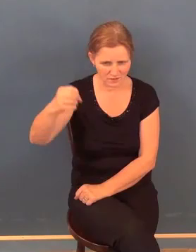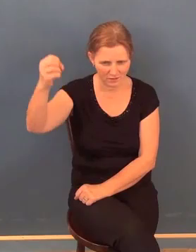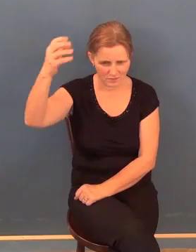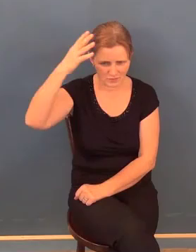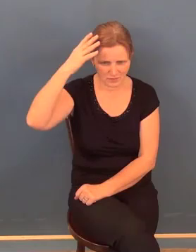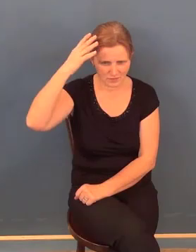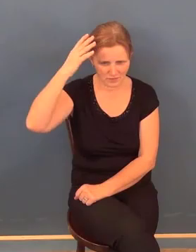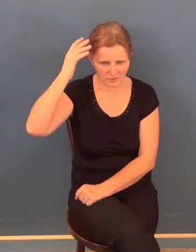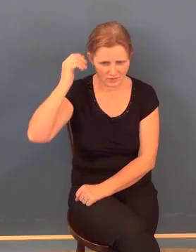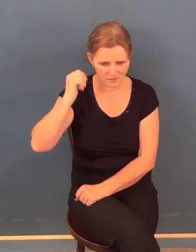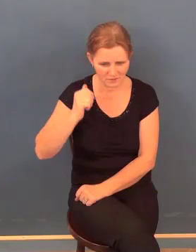Prysznic.